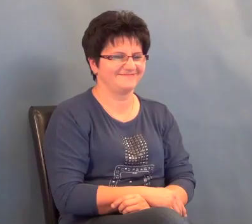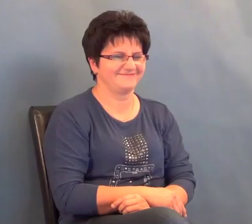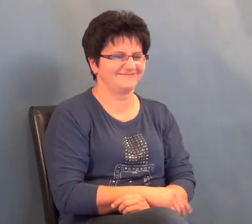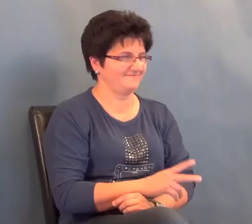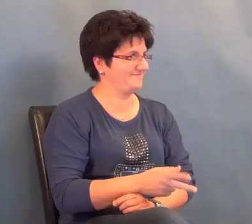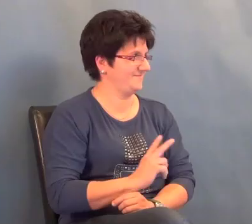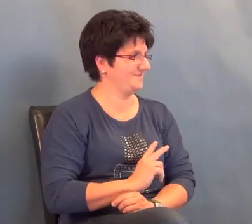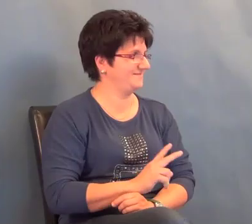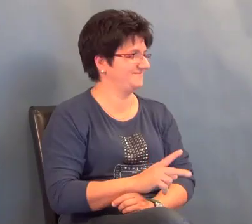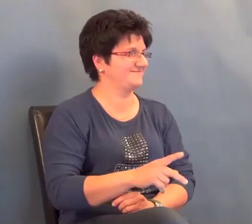Moja kolej?